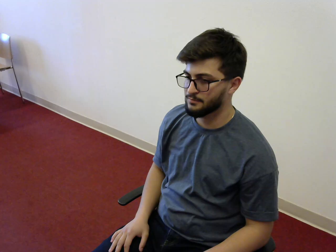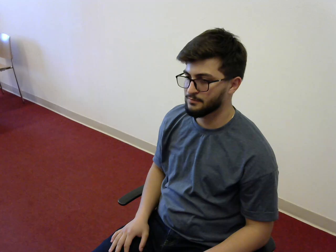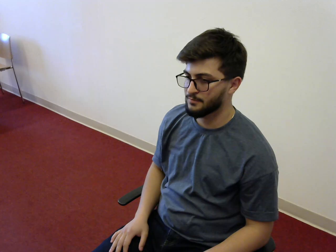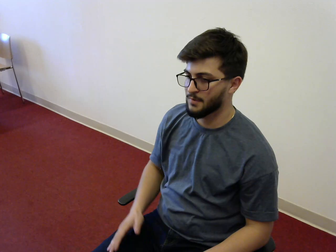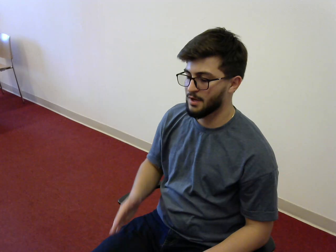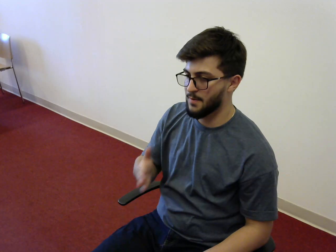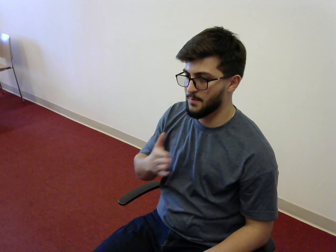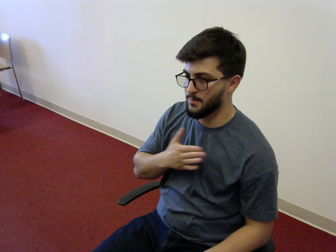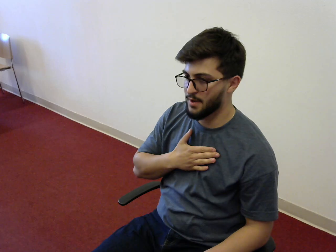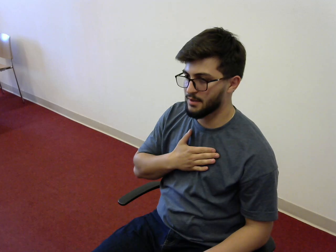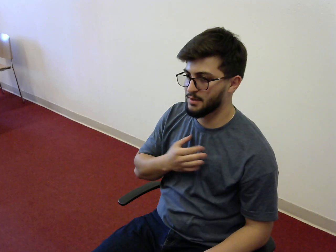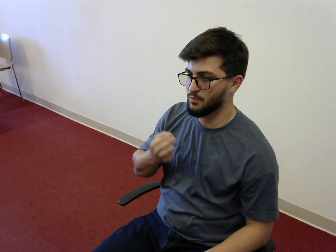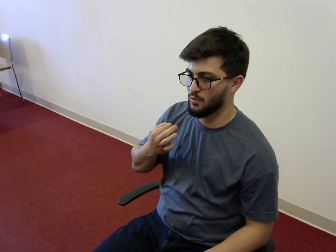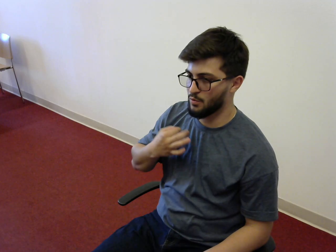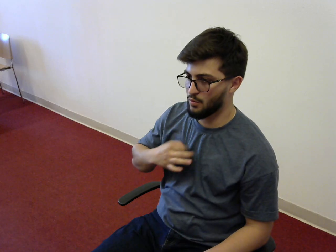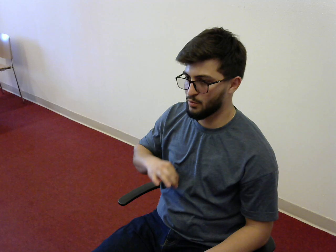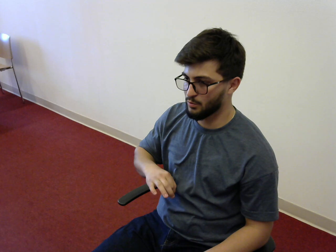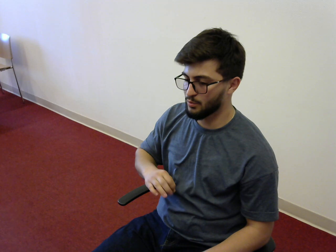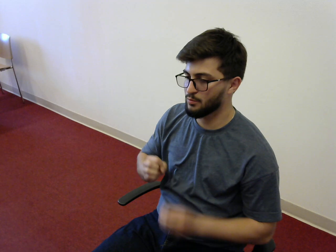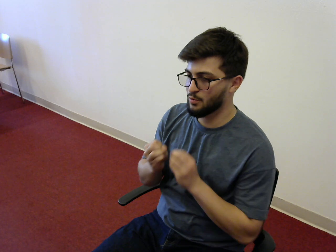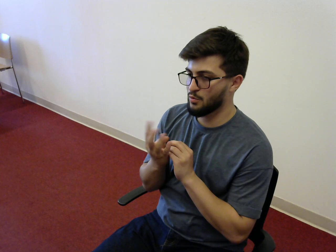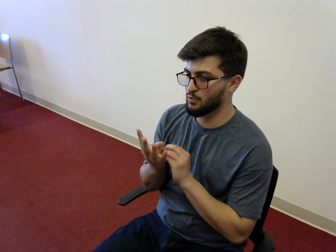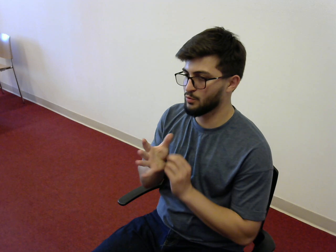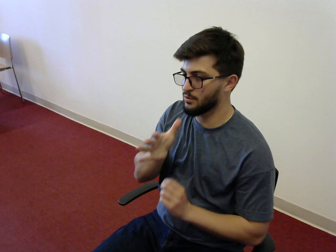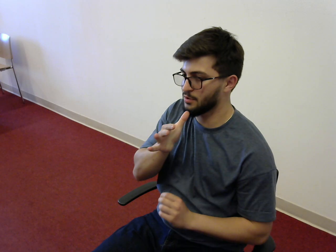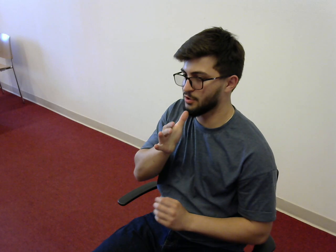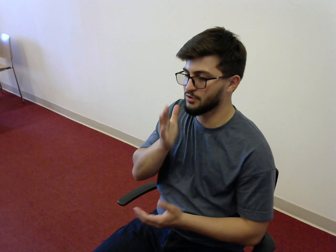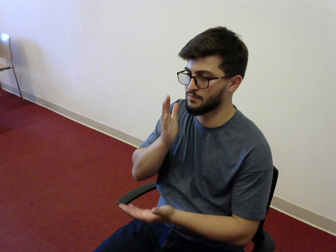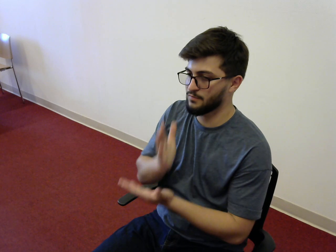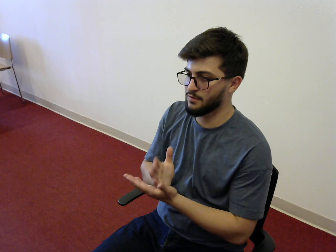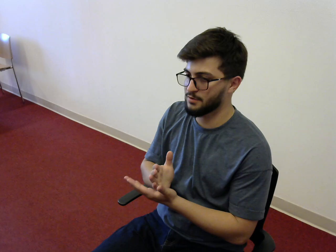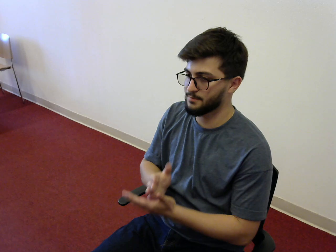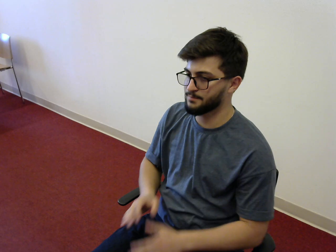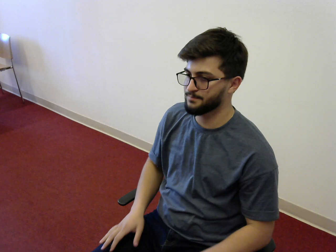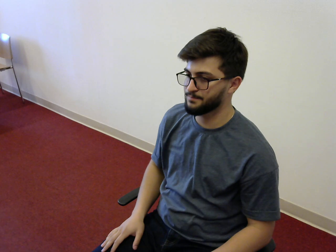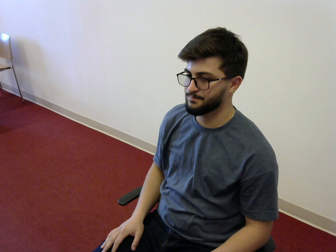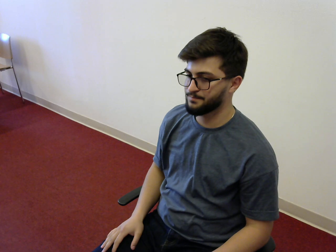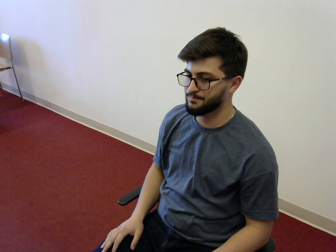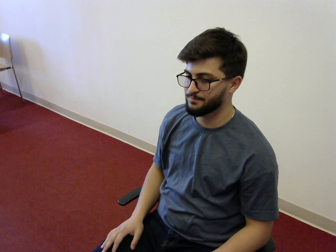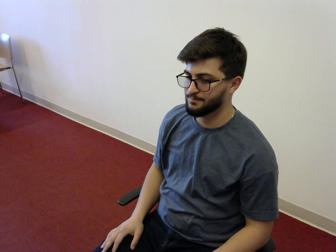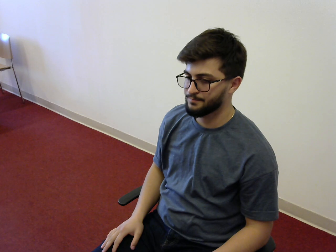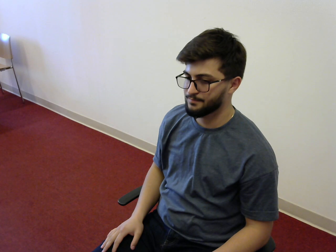Mənim oğlumun 14 yaşı var